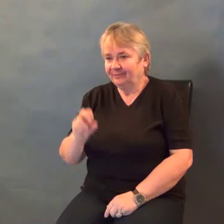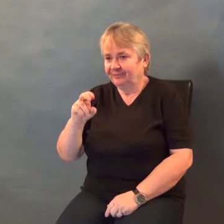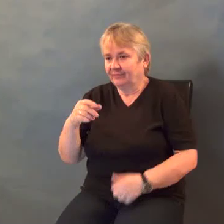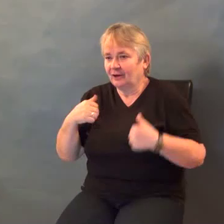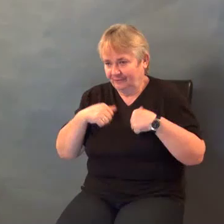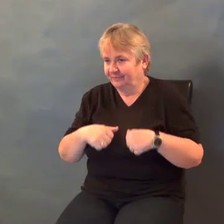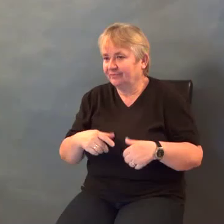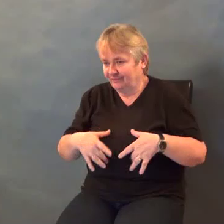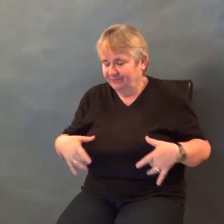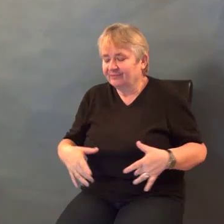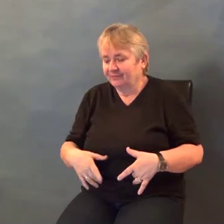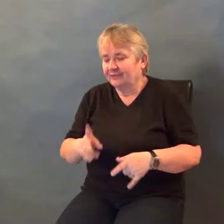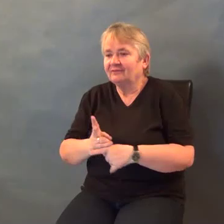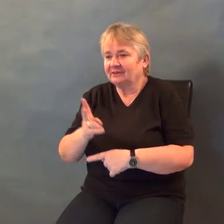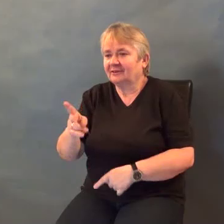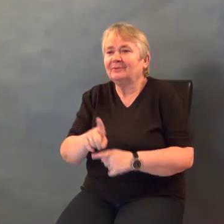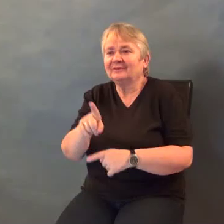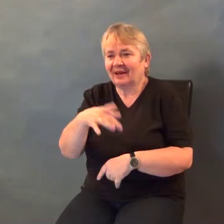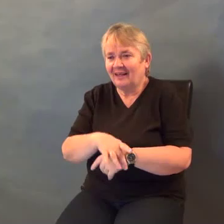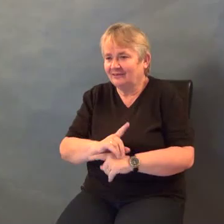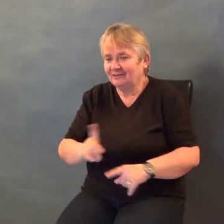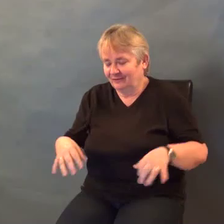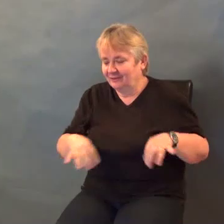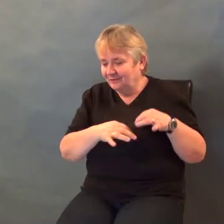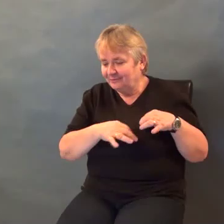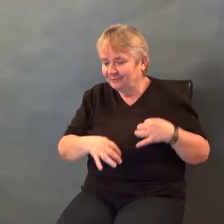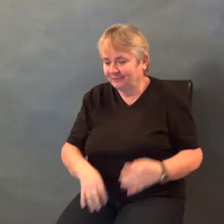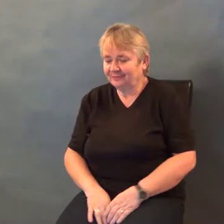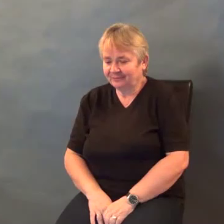Tak, założyć ubranie zasłaniające biustonosz. Można się zasłonić szatą grecką.